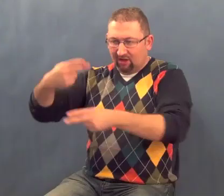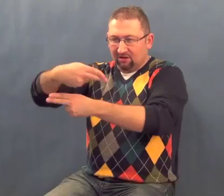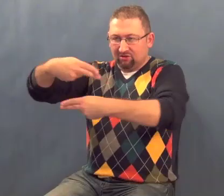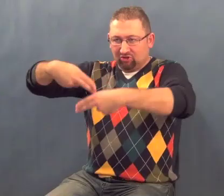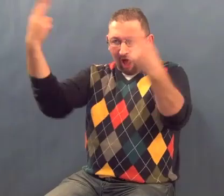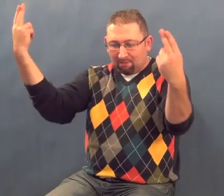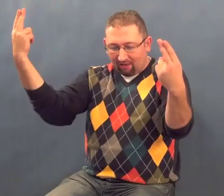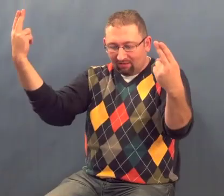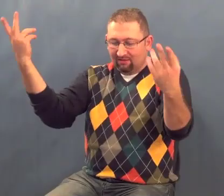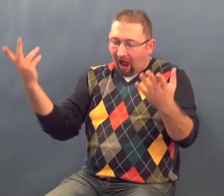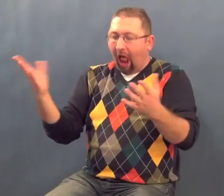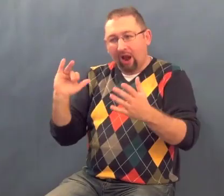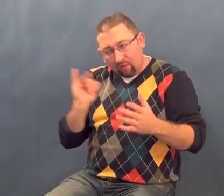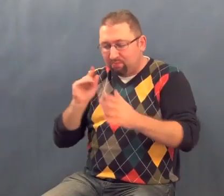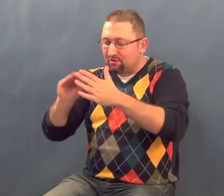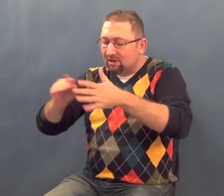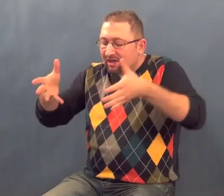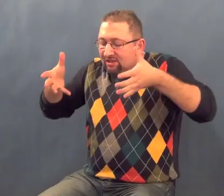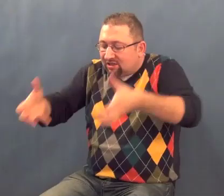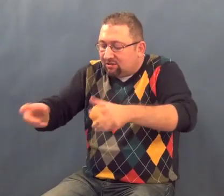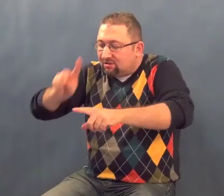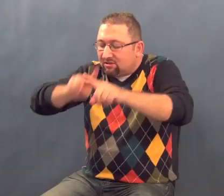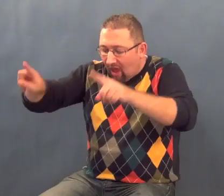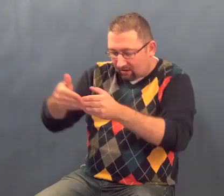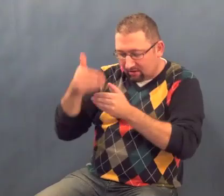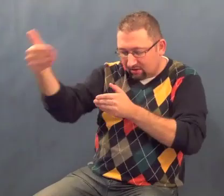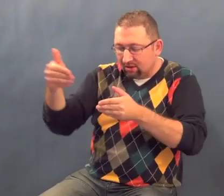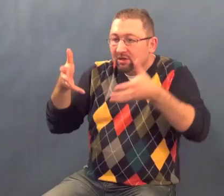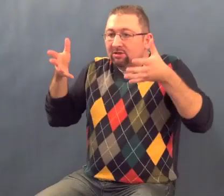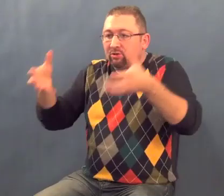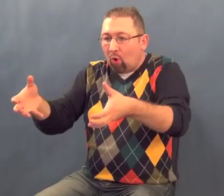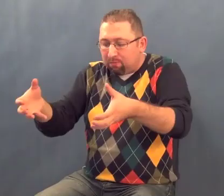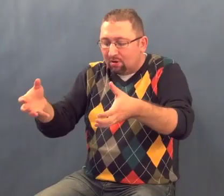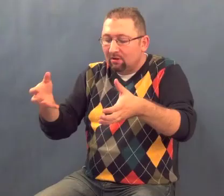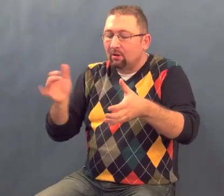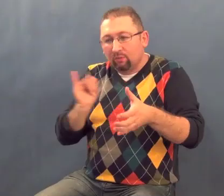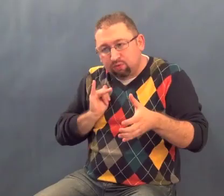Jest szlaban, ale na wszelki wypadek tam jest napis, żeby zatrzymać się przed tym znakiem.